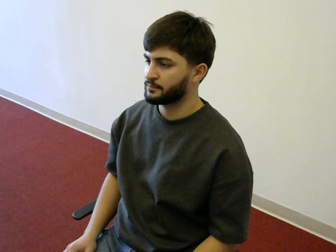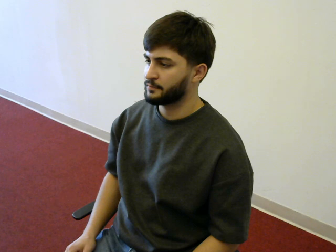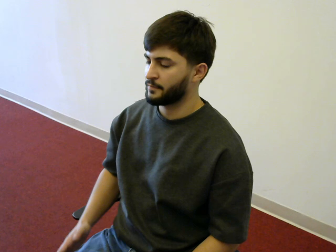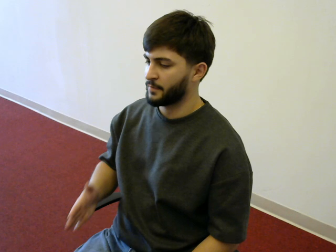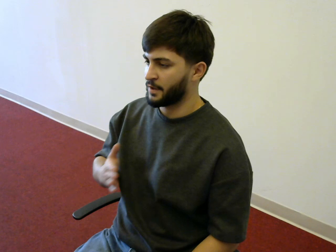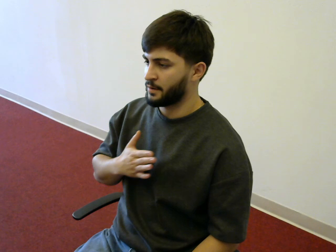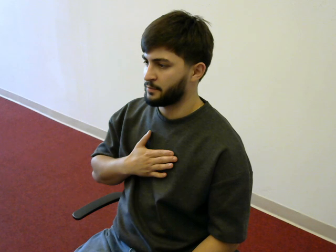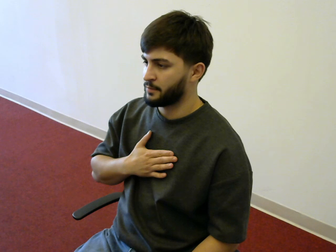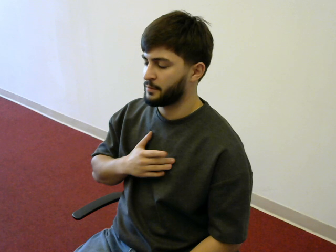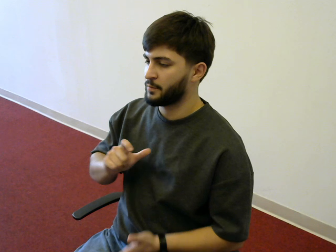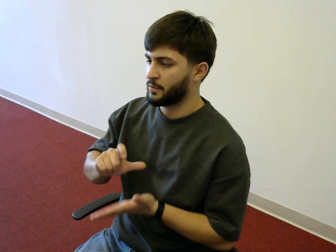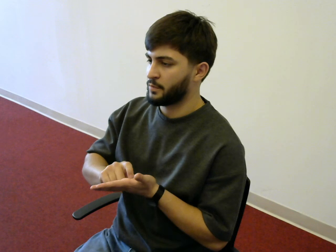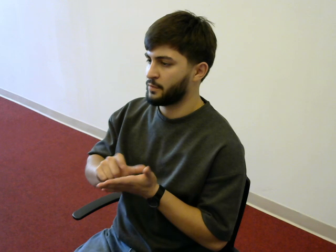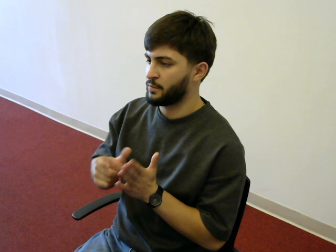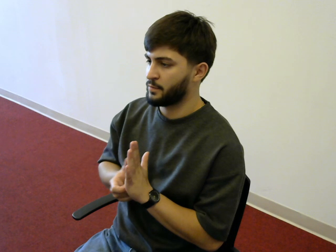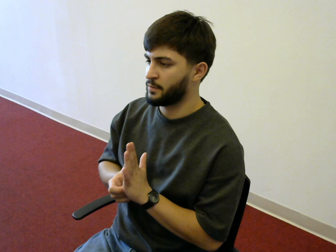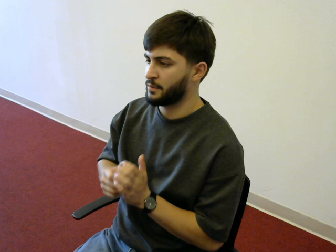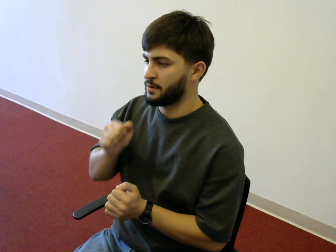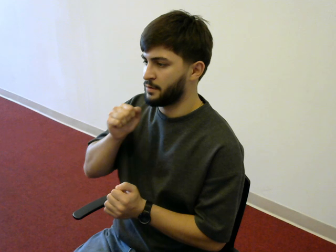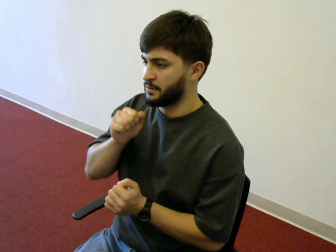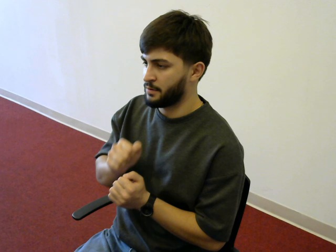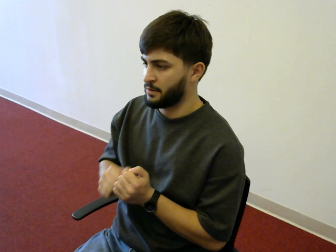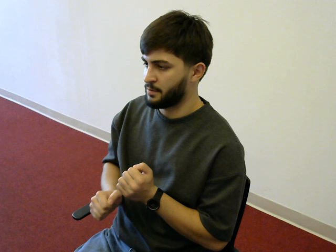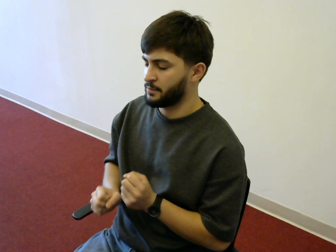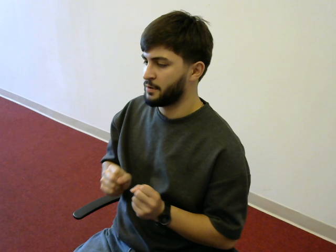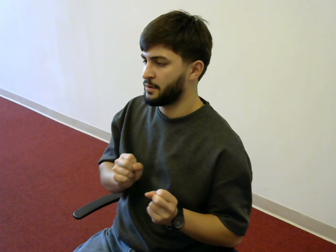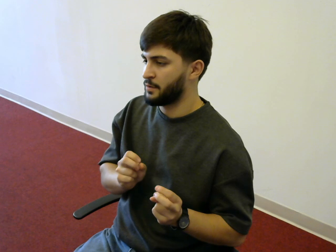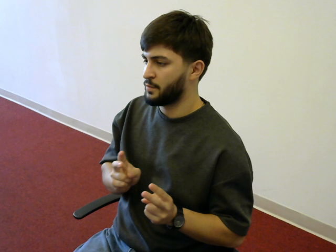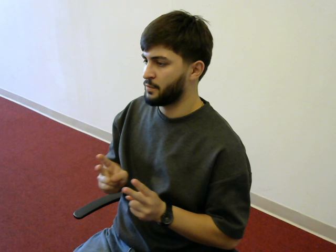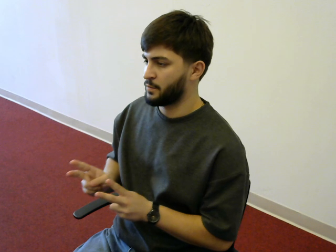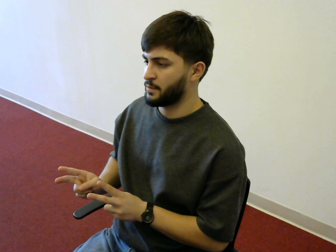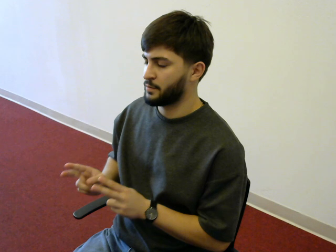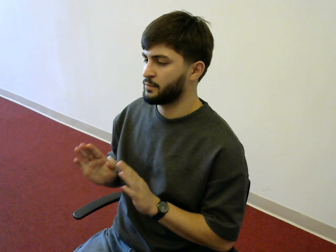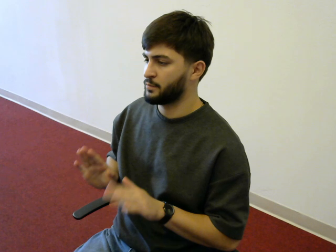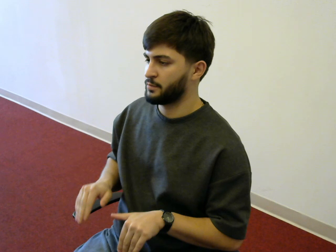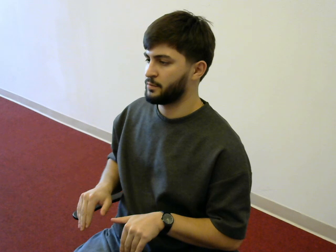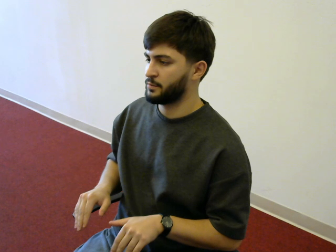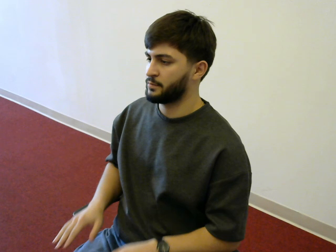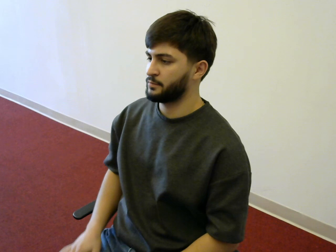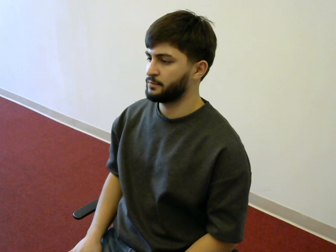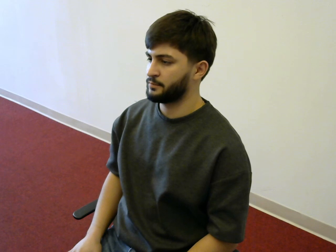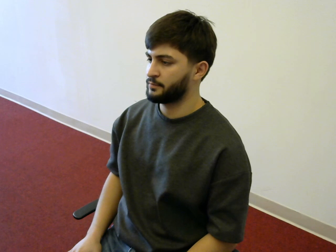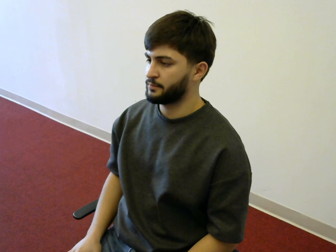Mənim otağım həmişə səliqəli olur